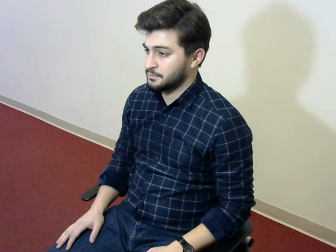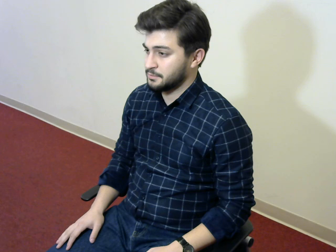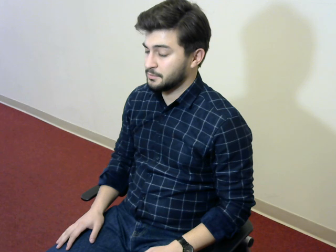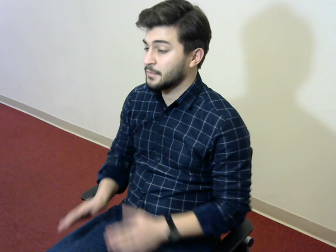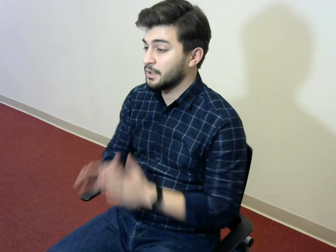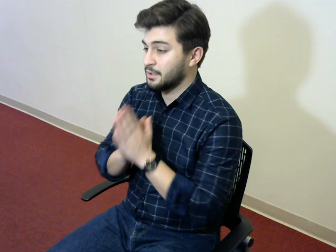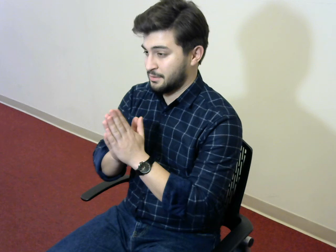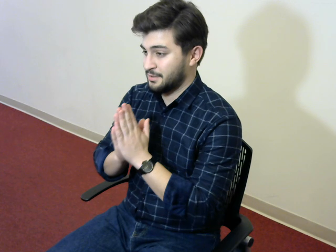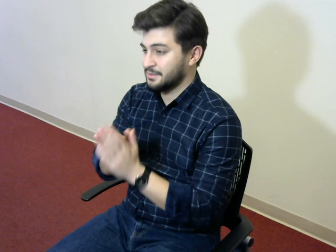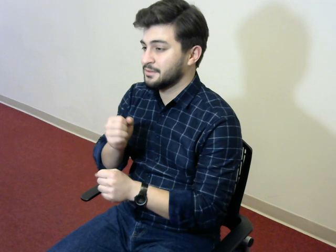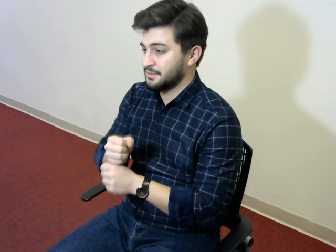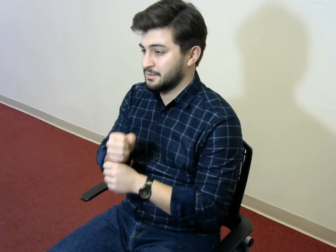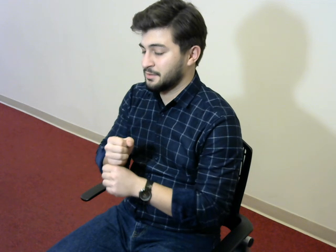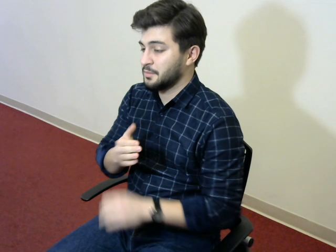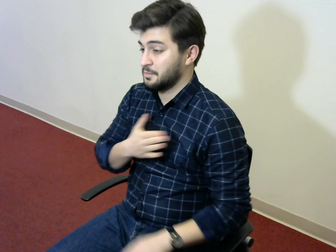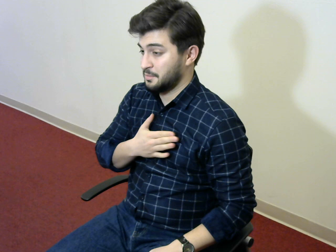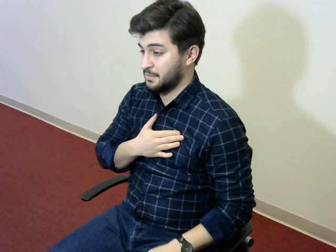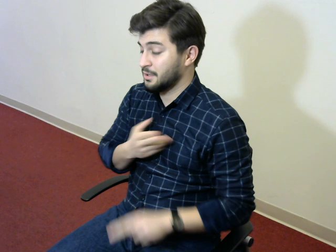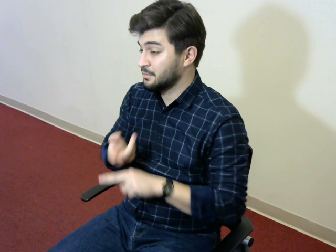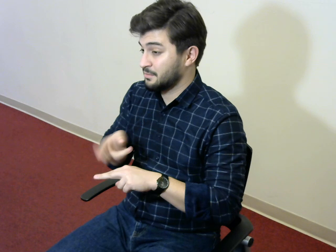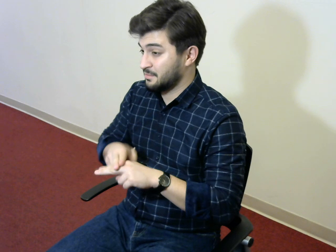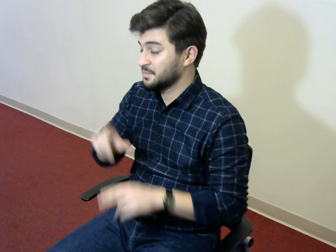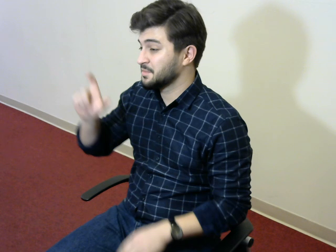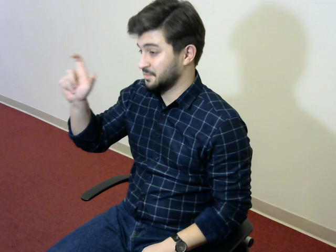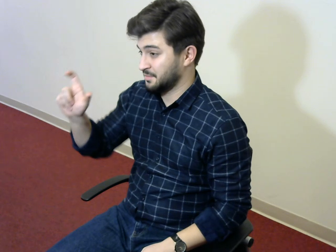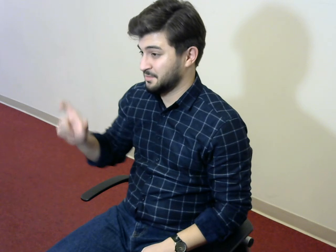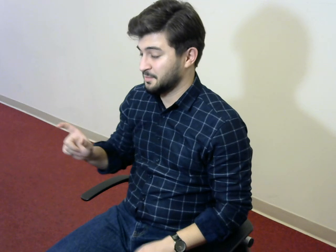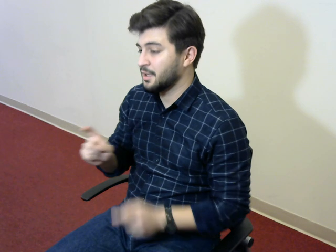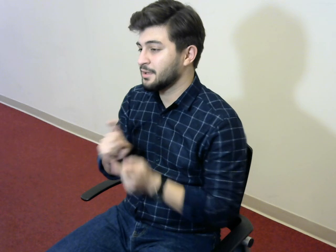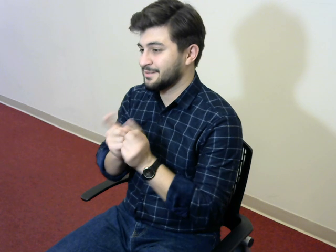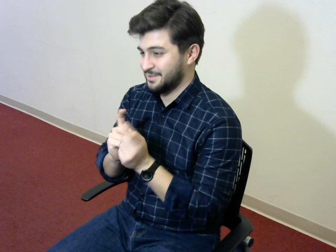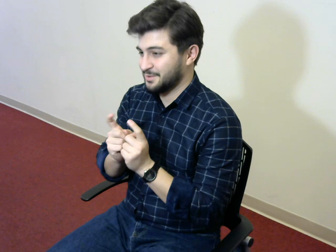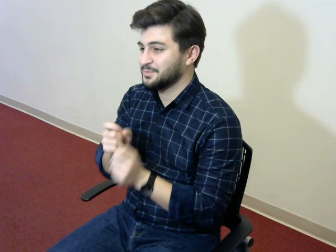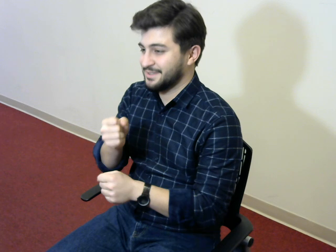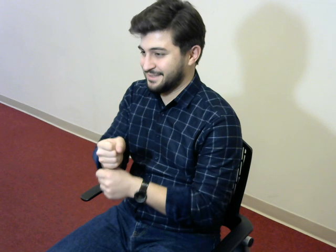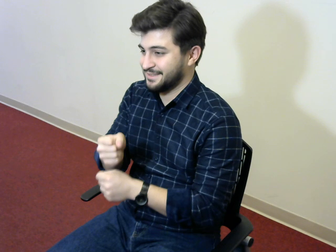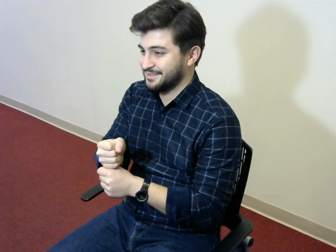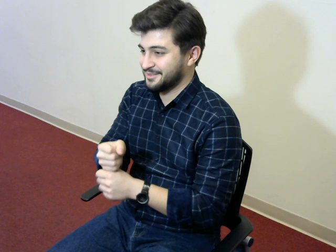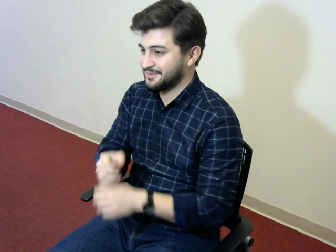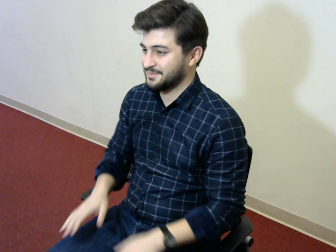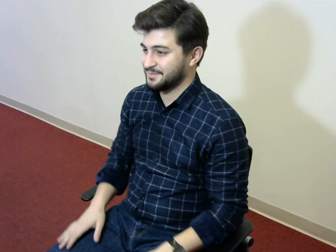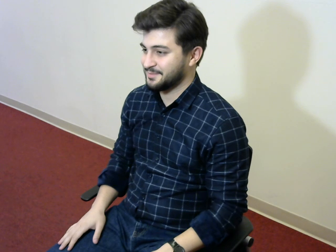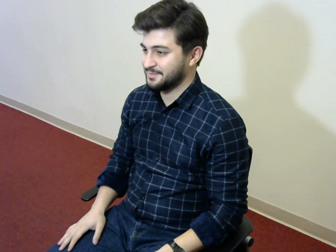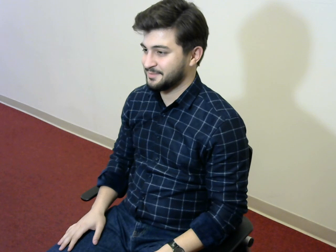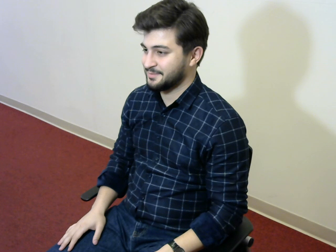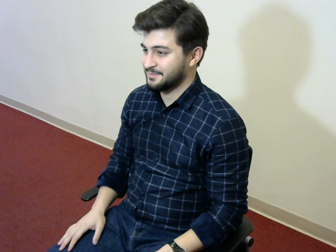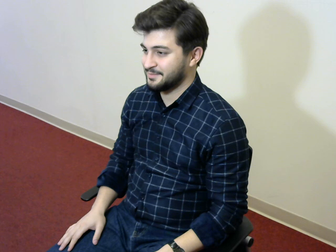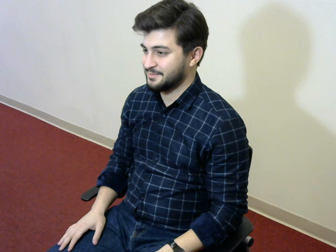Xahiş edirəm, mənə bu şeiri tərcümə edin